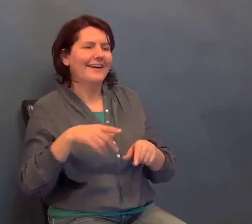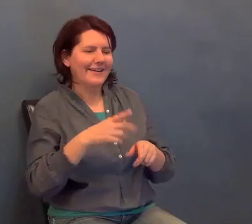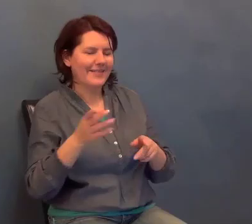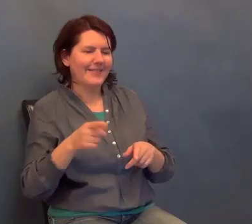Następne...